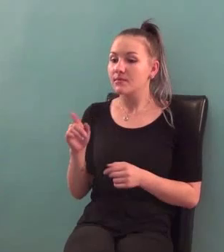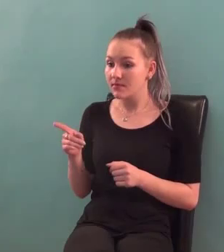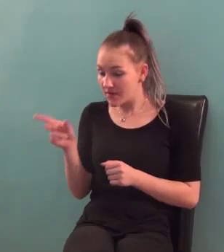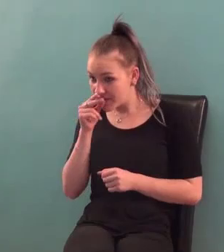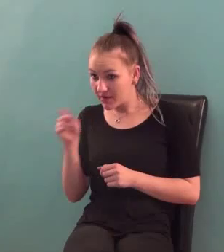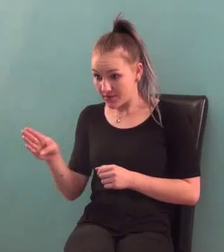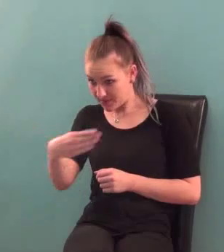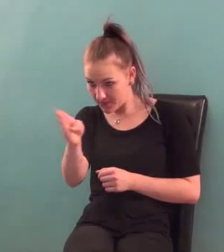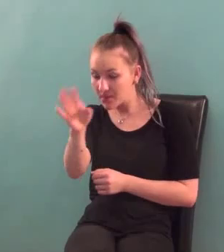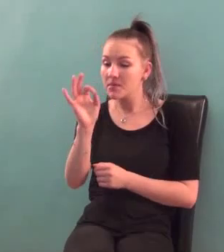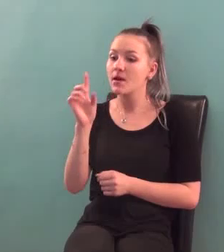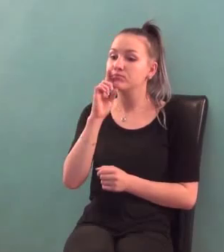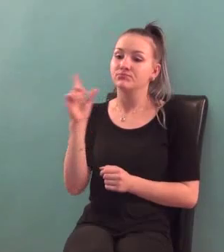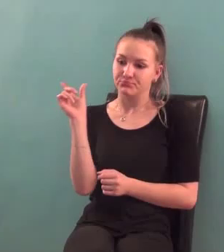Mężczyzna mówi chłopcu gdzie ma pójść i chłopiec odchodzi.